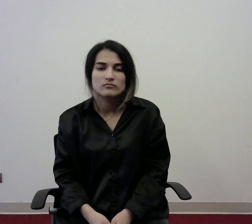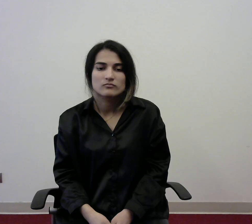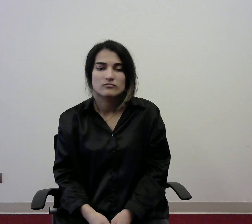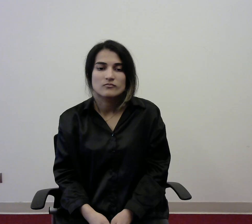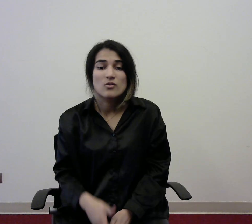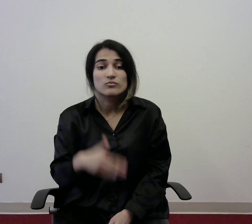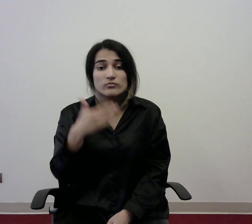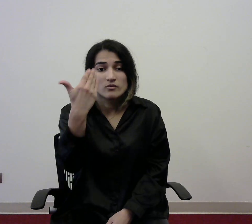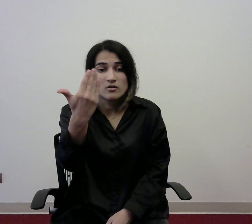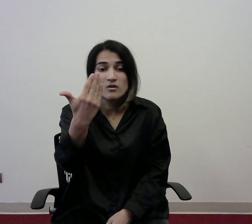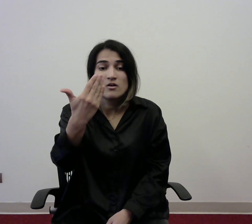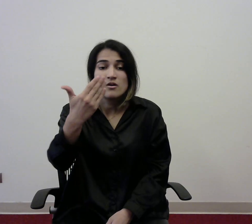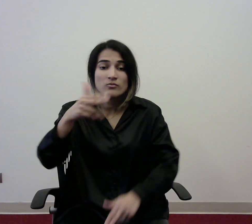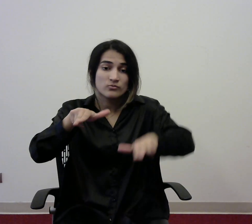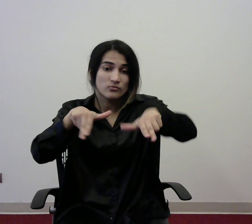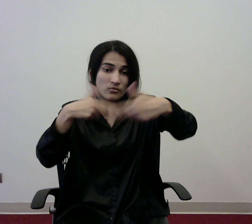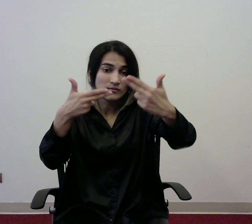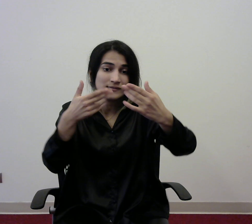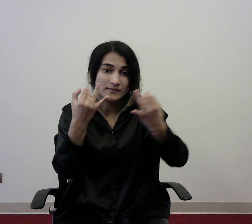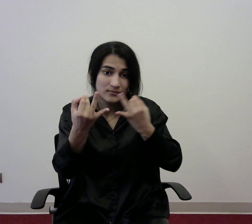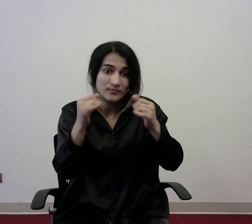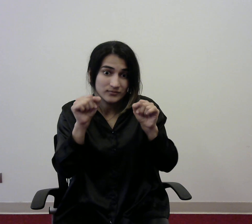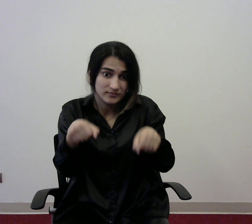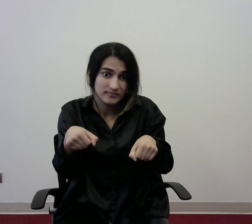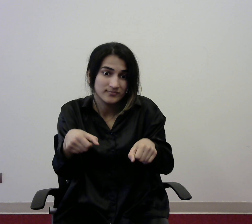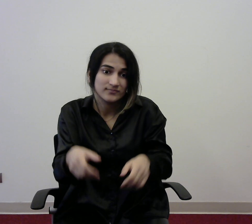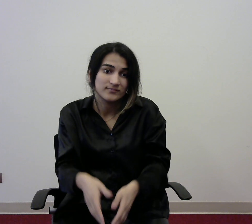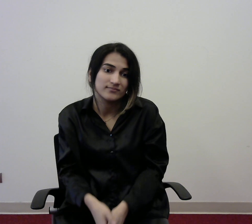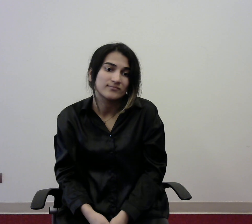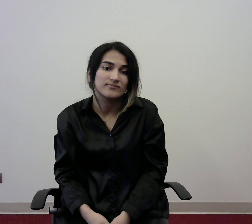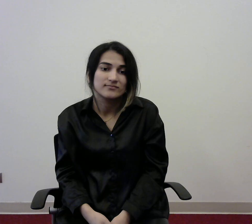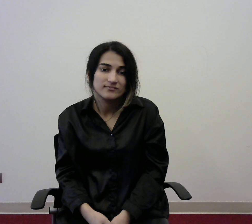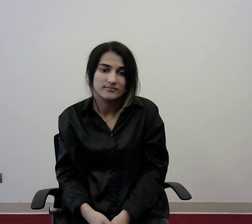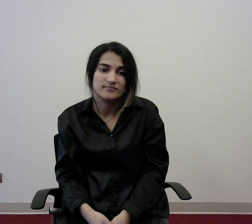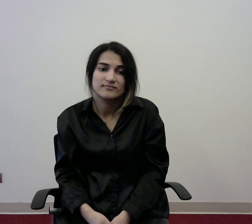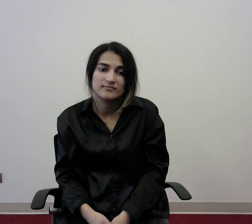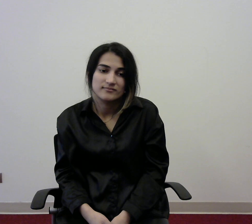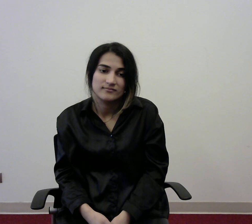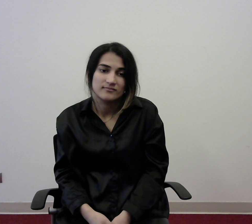Sizinlə görüntülü danışmaq olar?